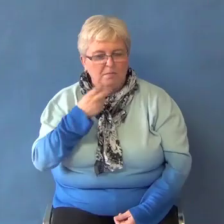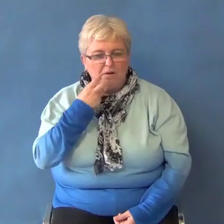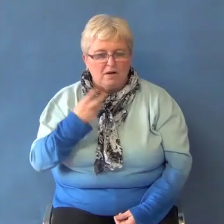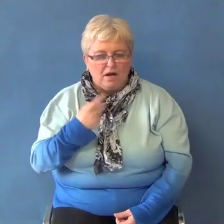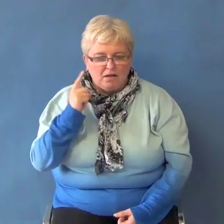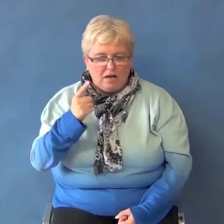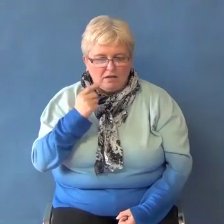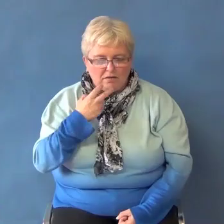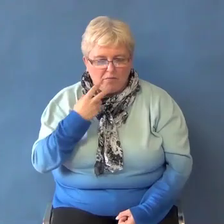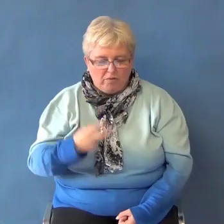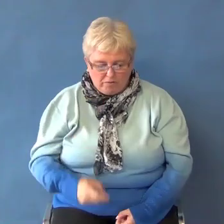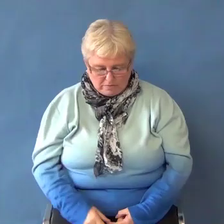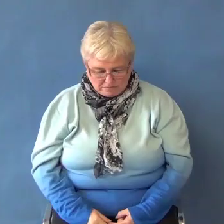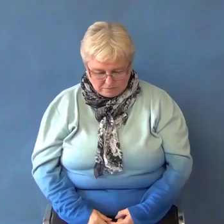Zakaz używania prądu.